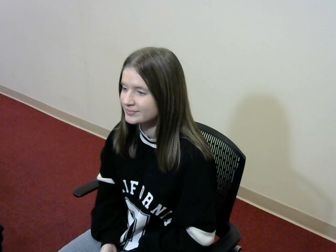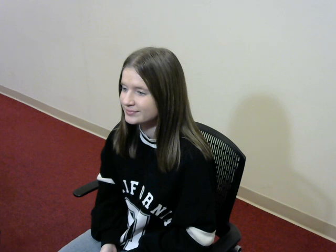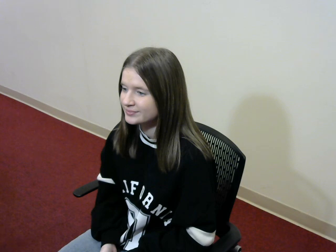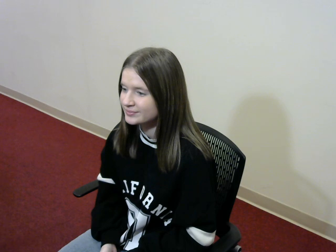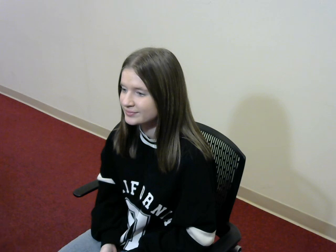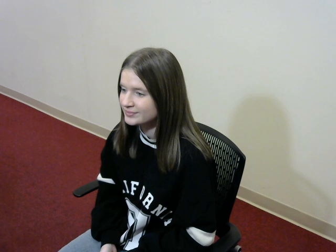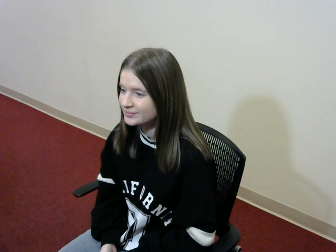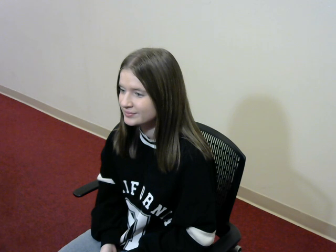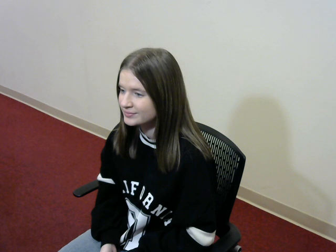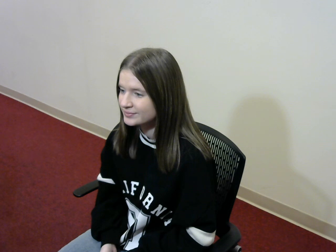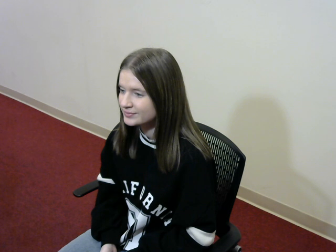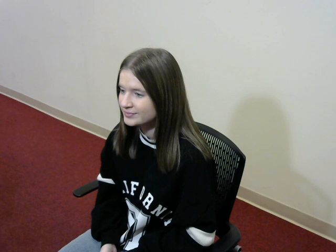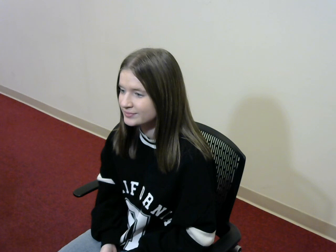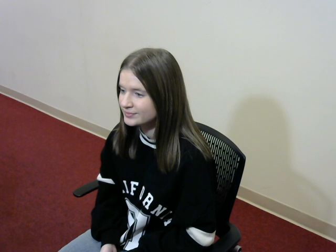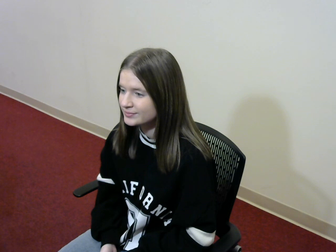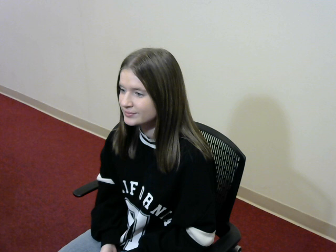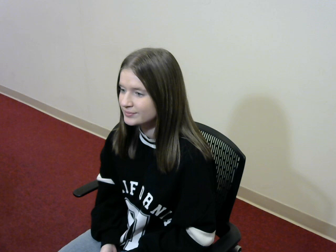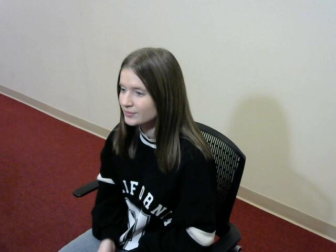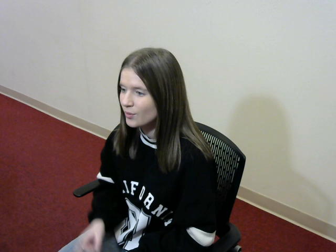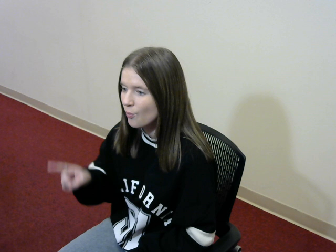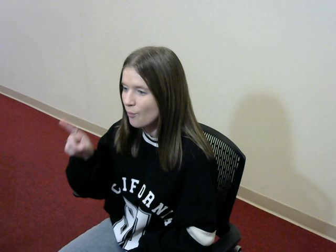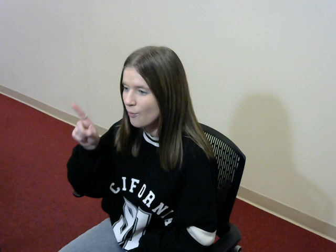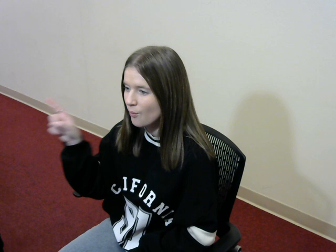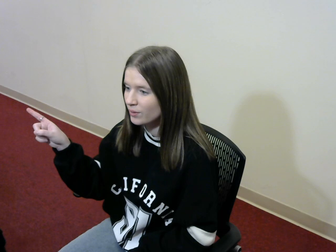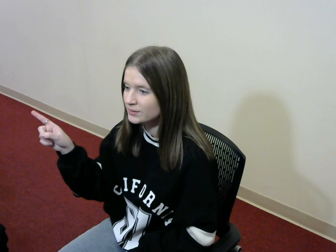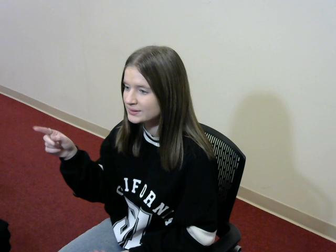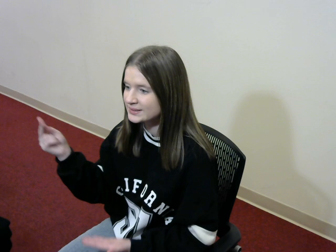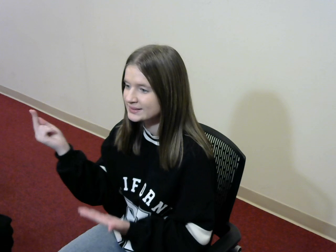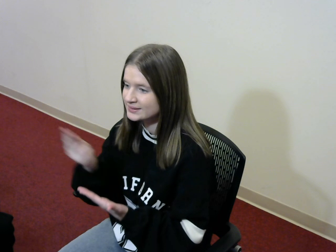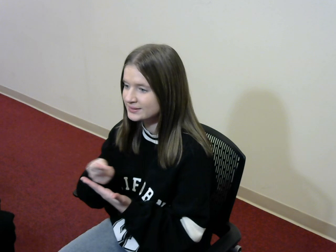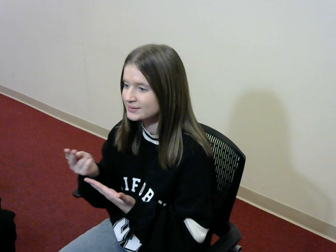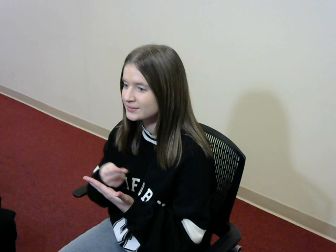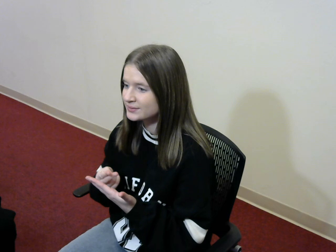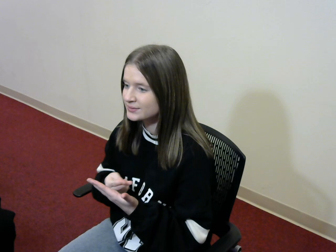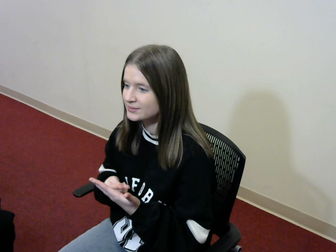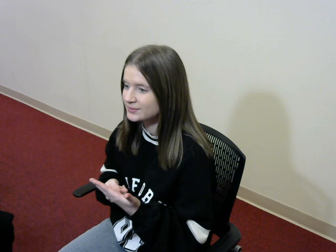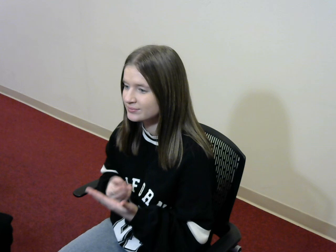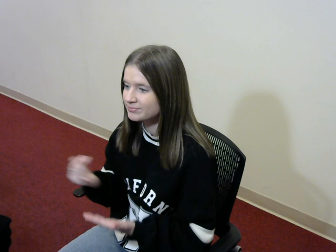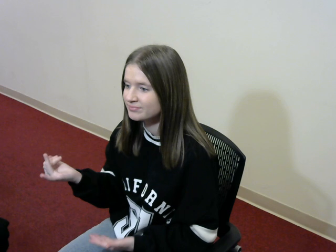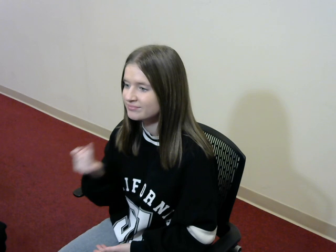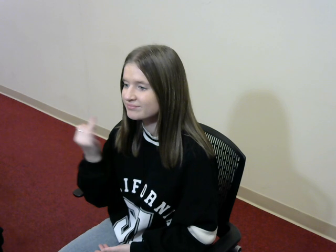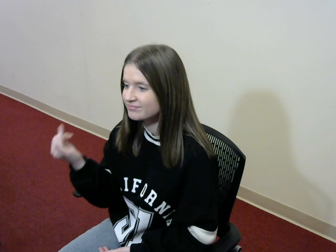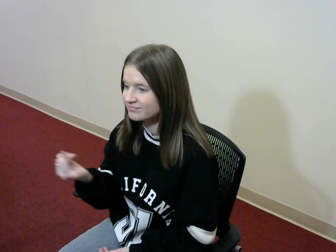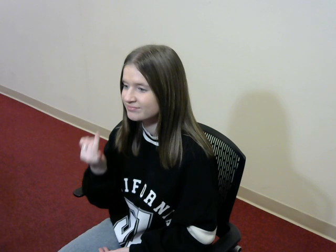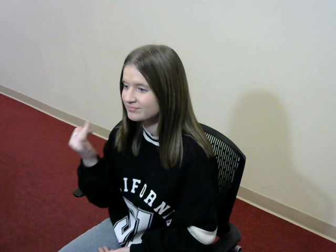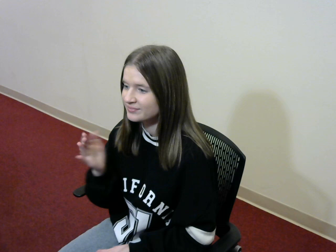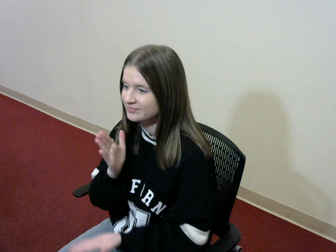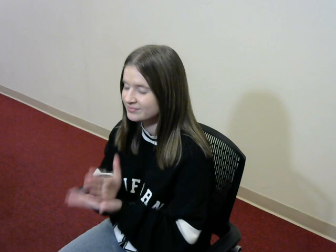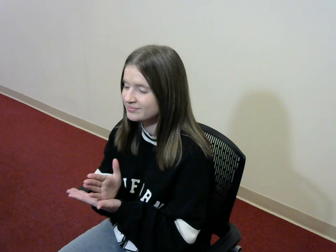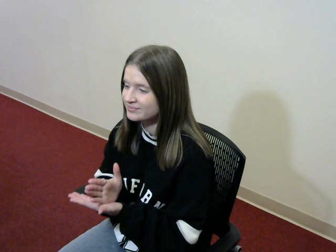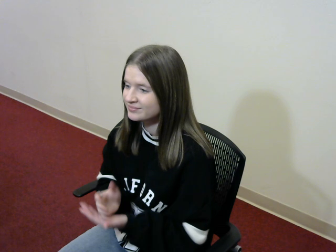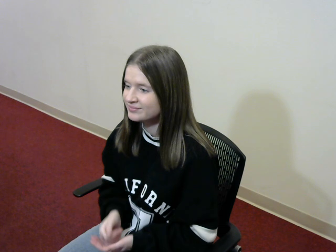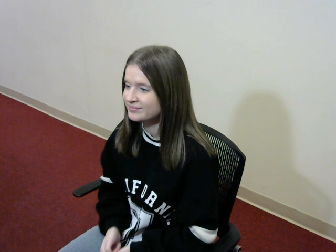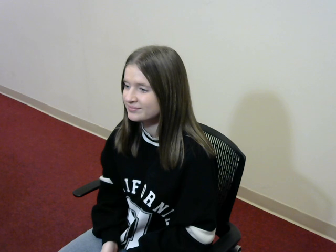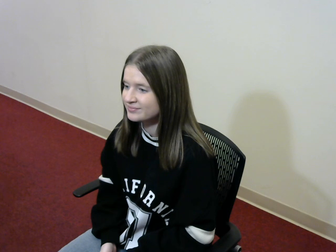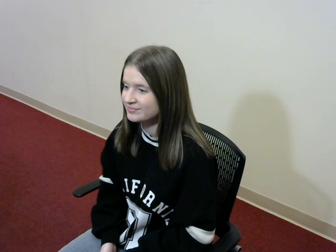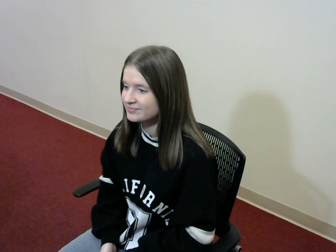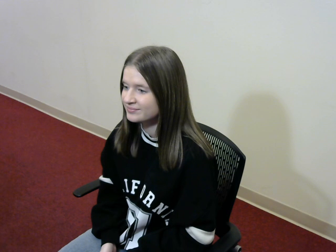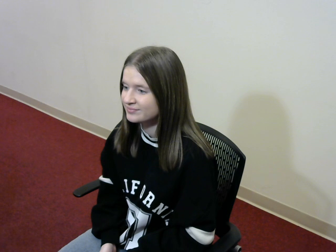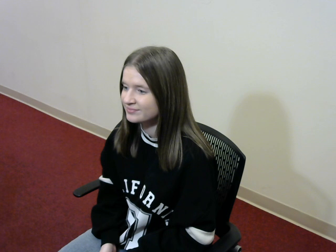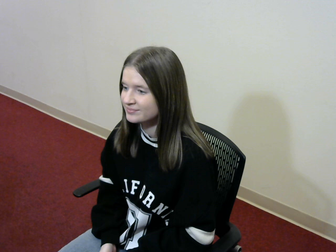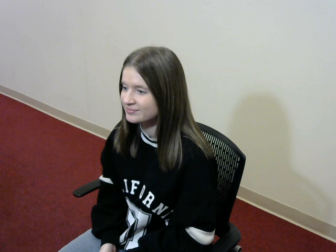Onun rəsmə marağı var